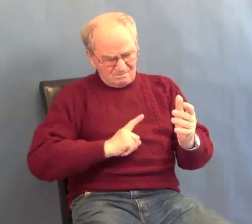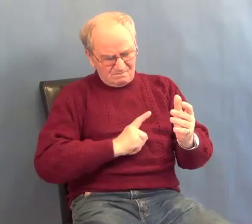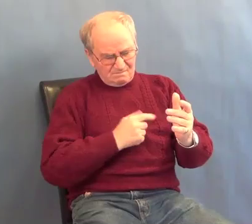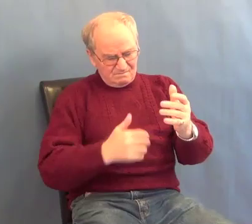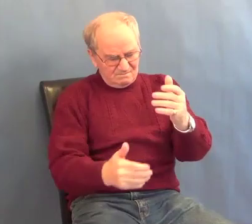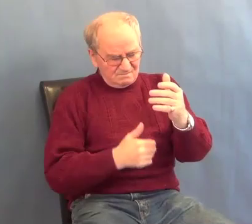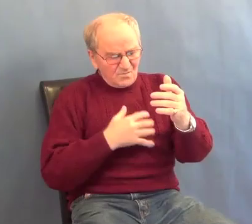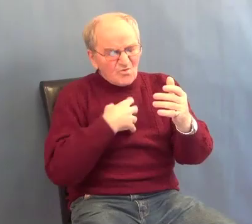Miłość, przytulać.